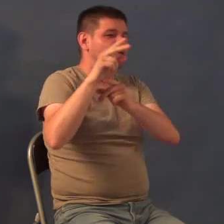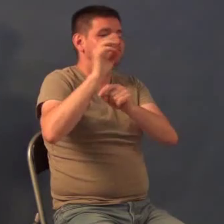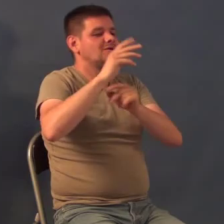Akurat...